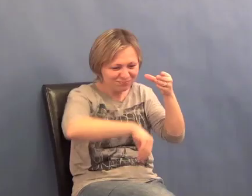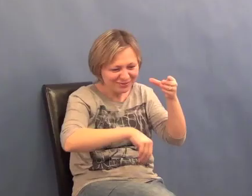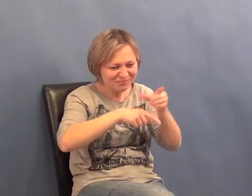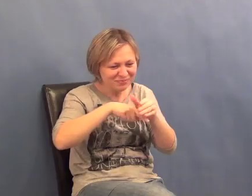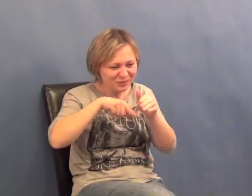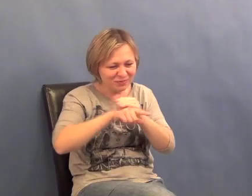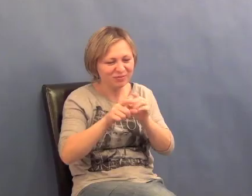Ucieka.